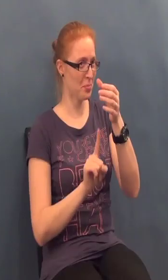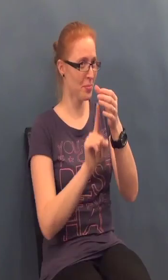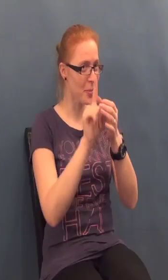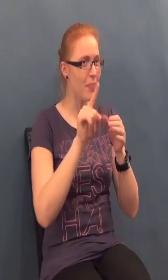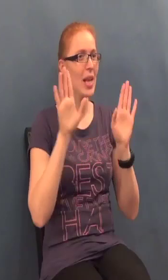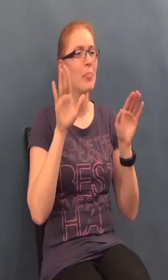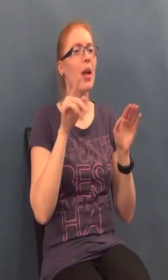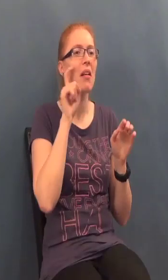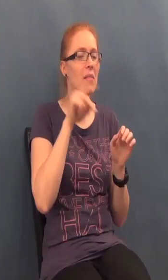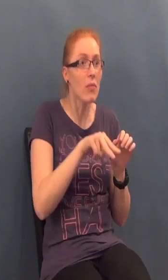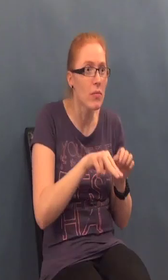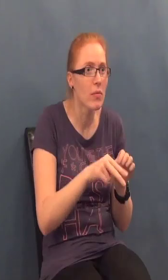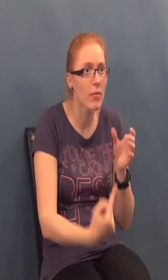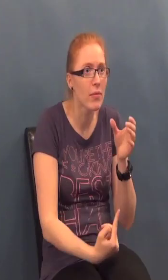Ptaszek dostrzega, że ktoś jest w rurze.